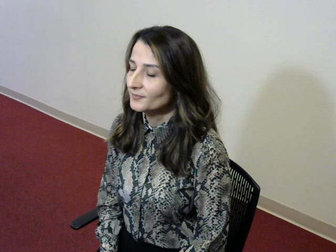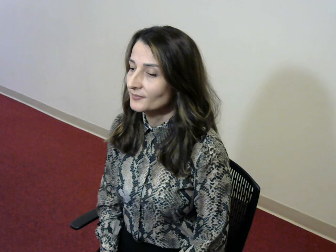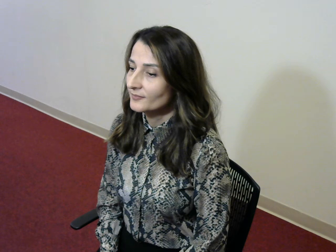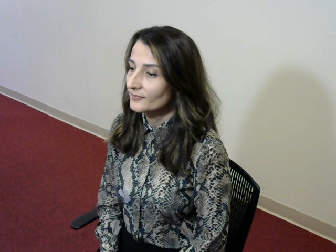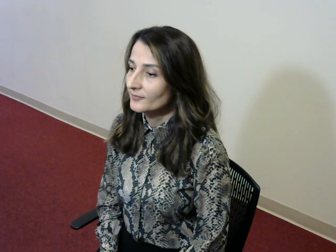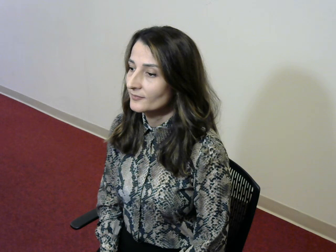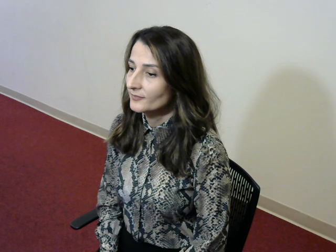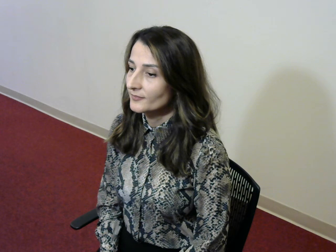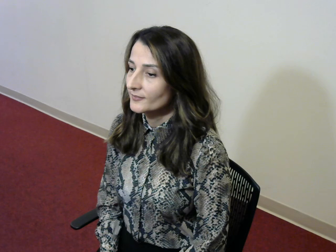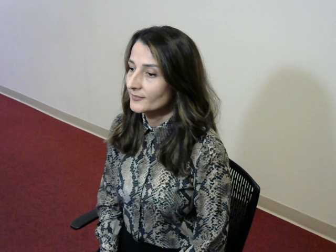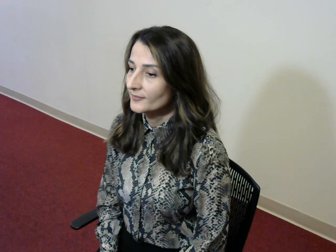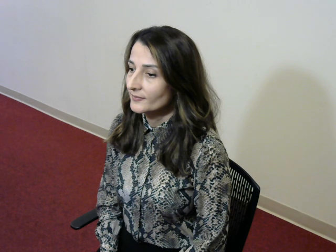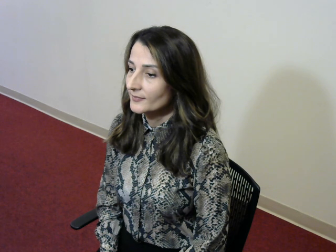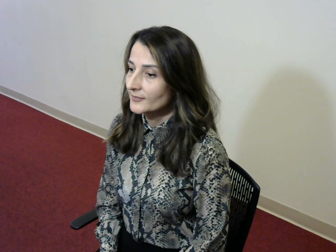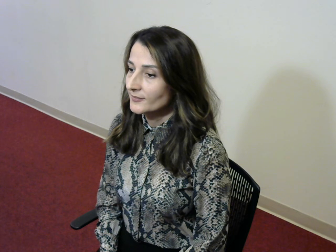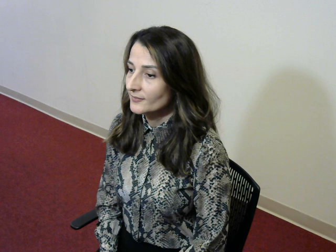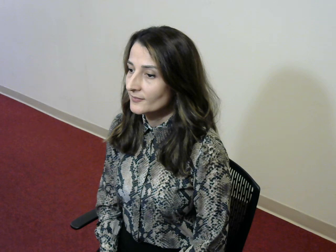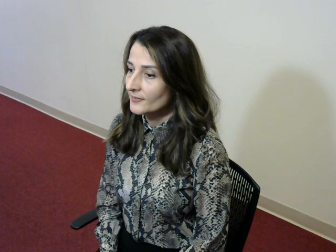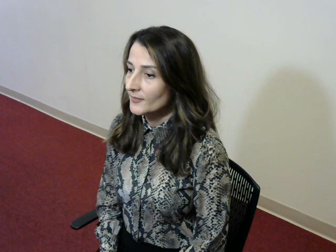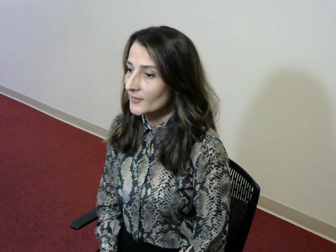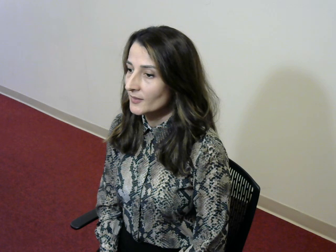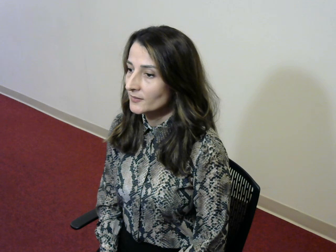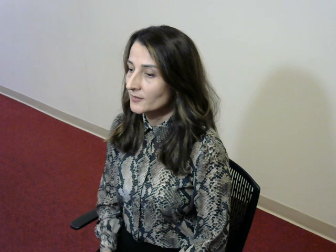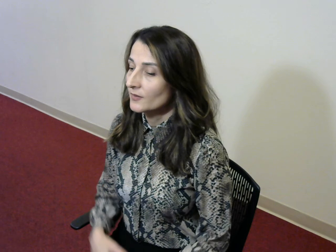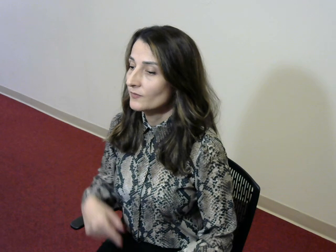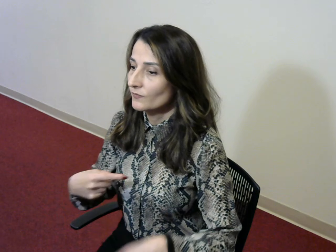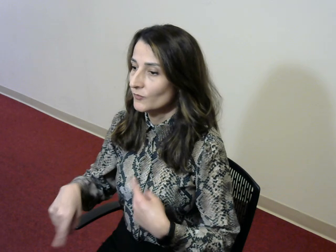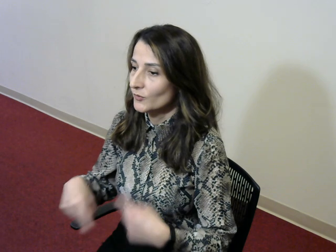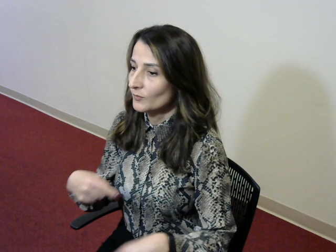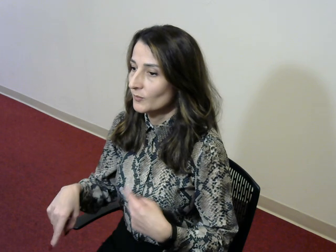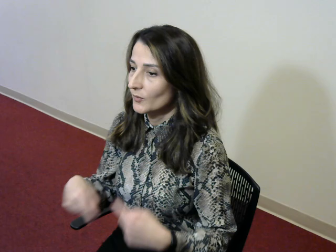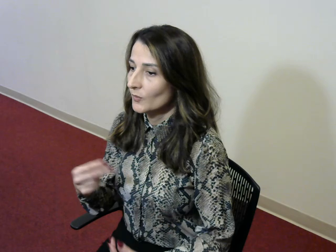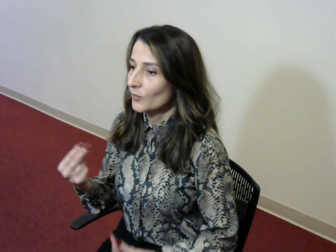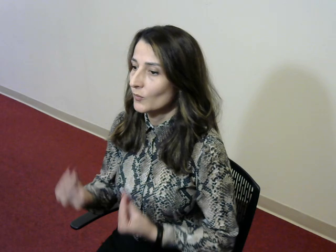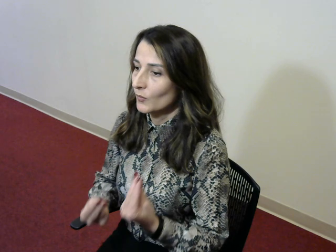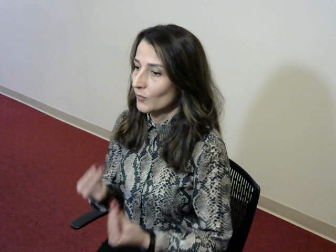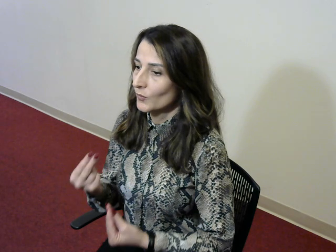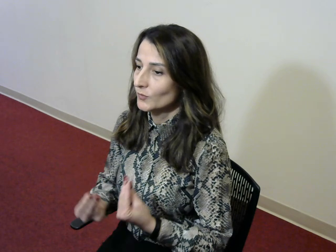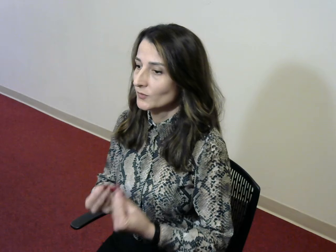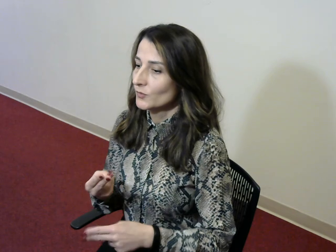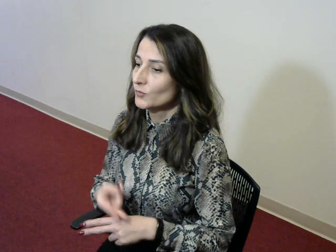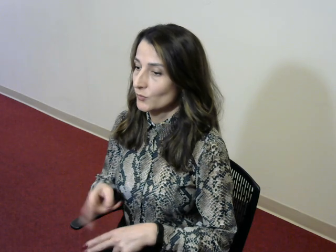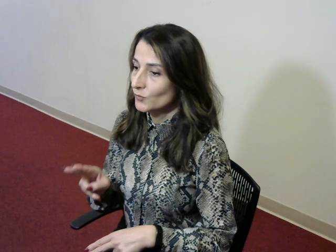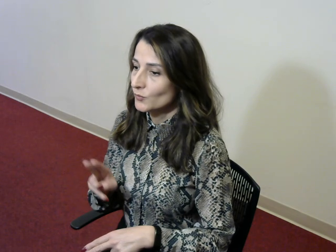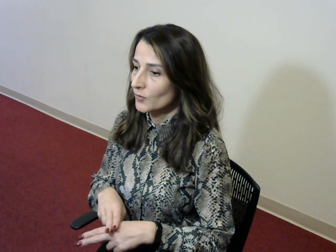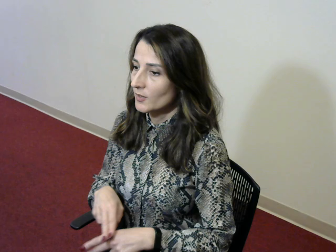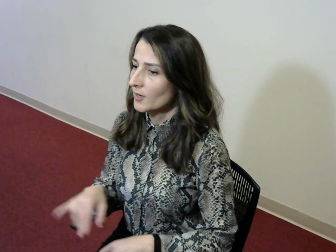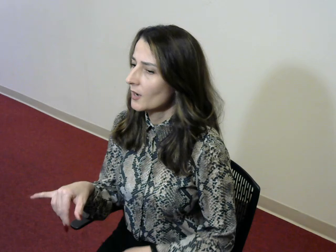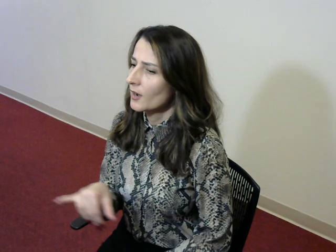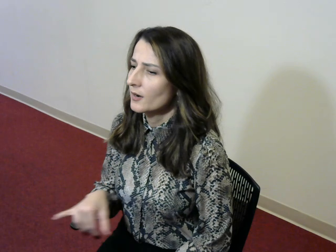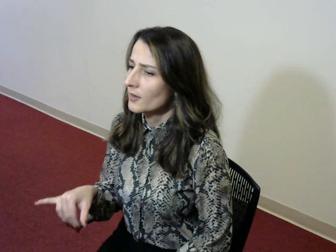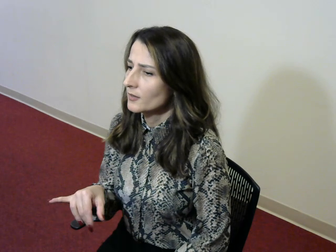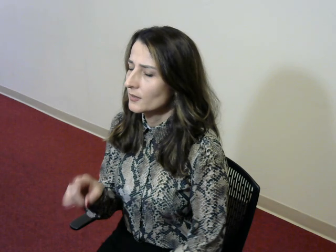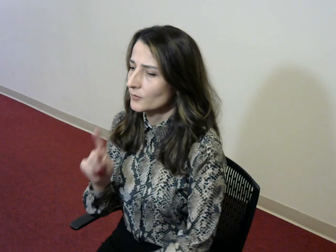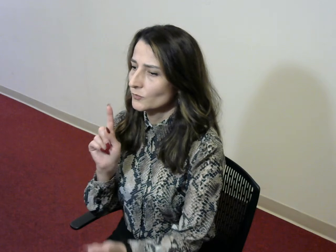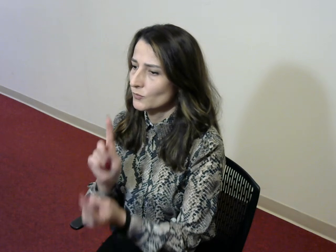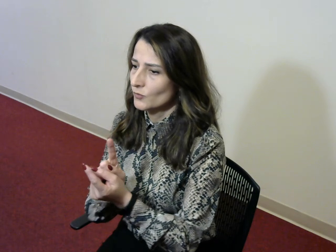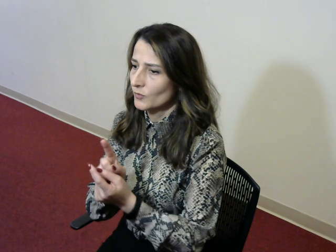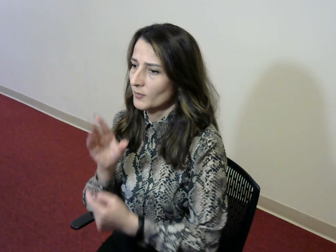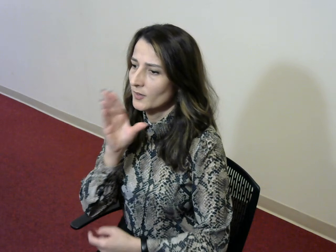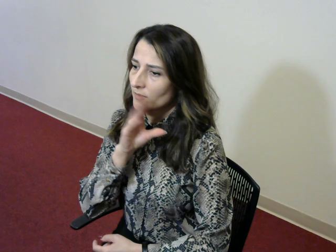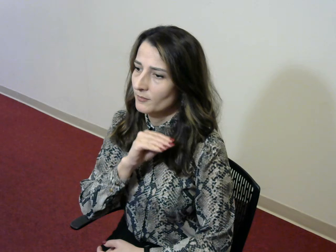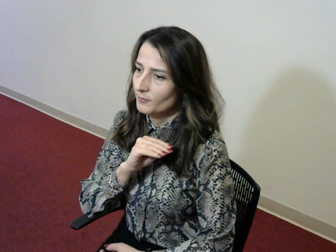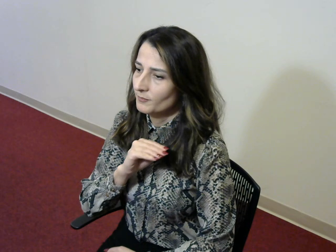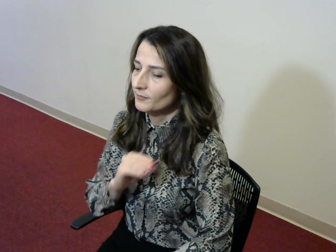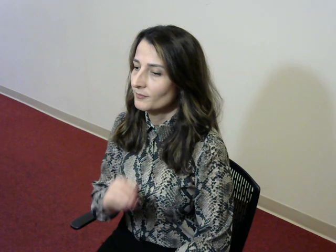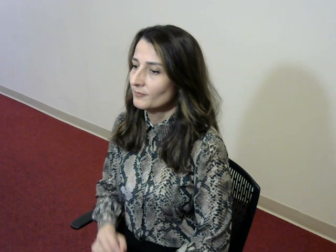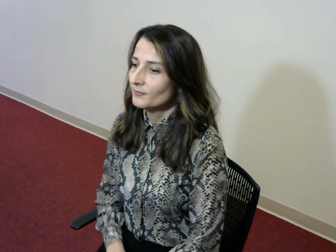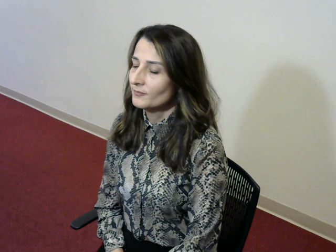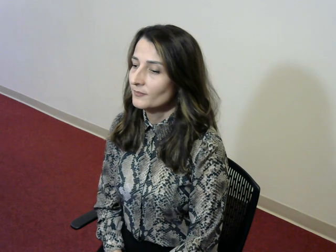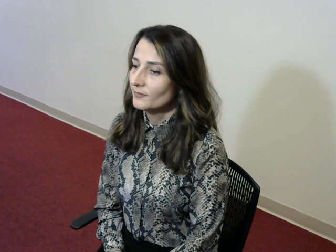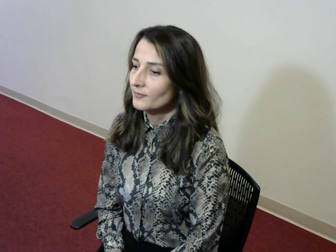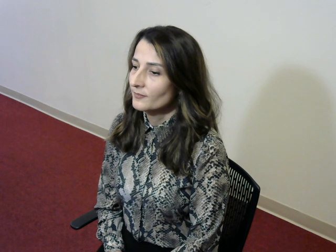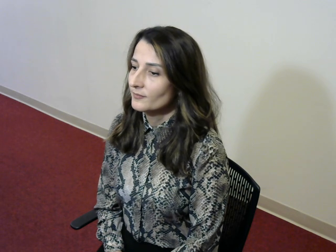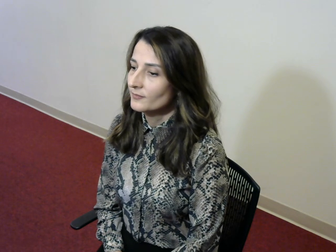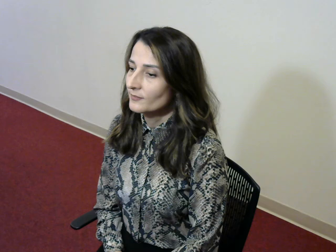Futbol oynamaq üçün harda görüşə bilərik?